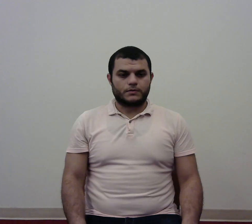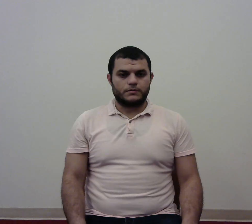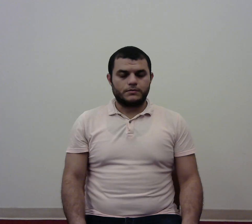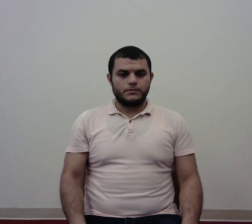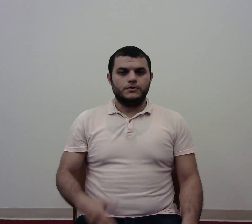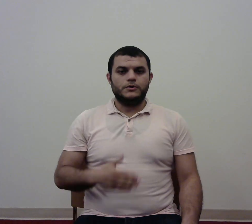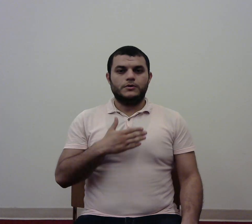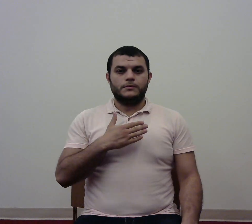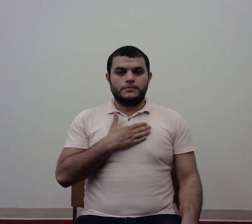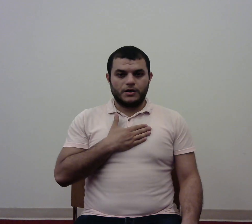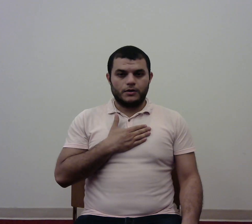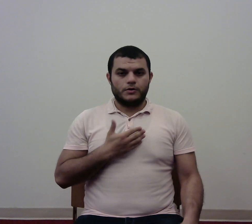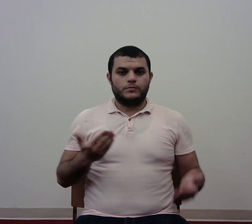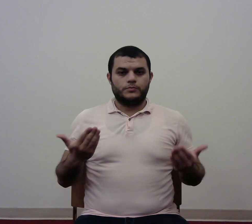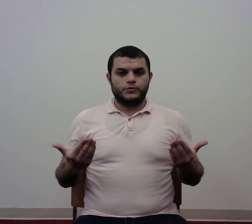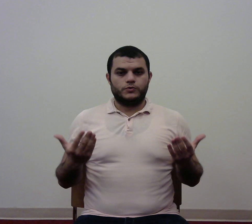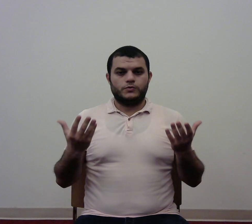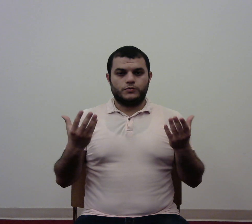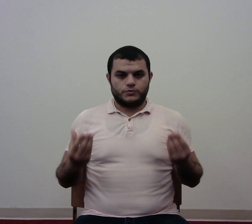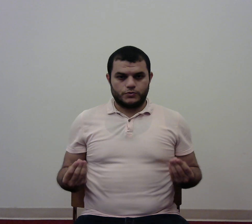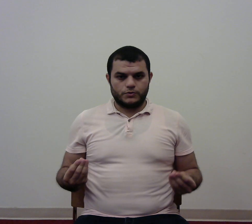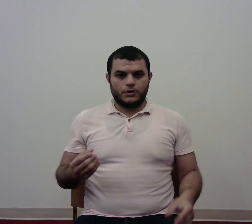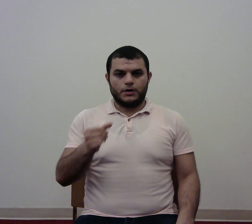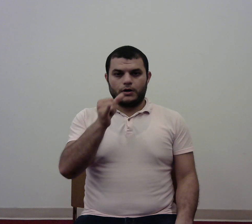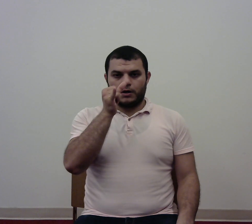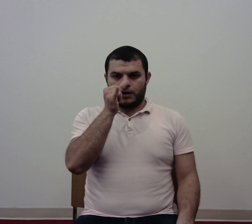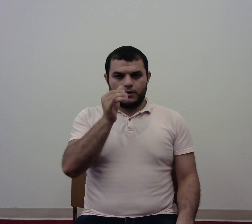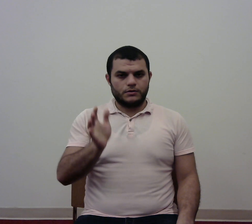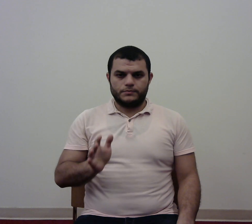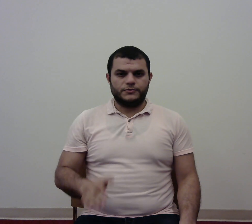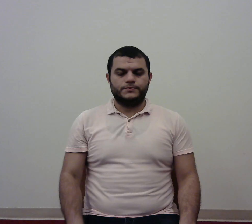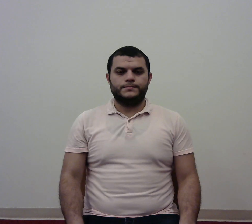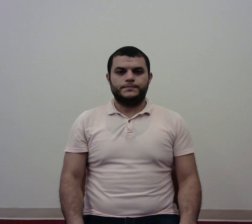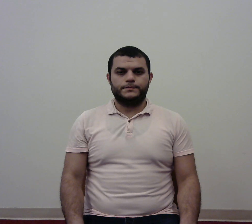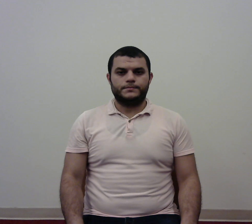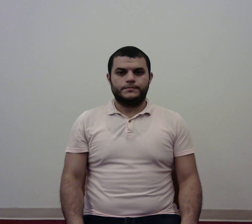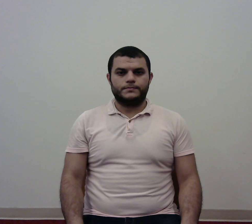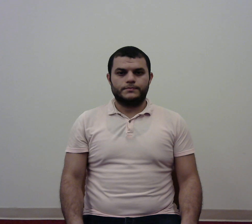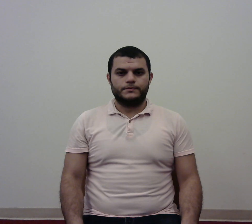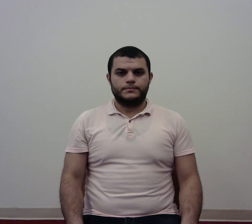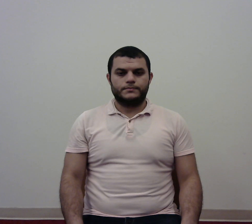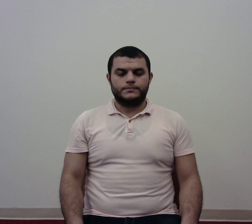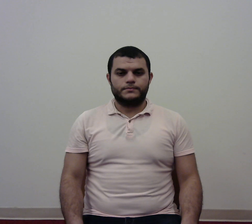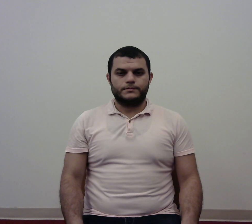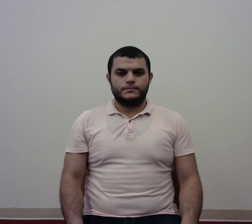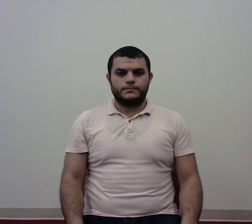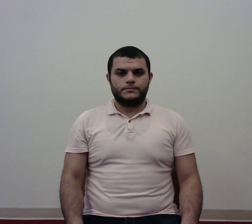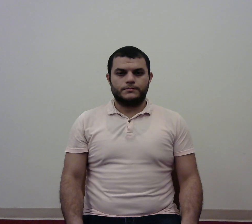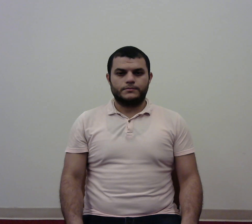Məndə bu gün alınmır